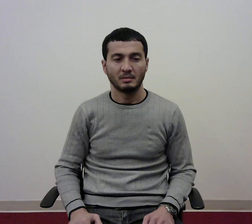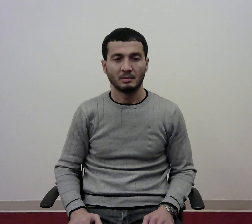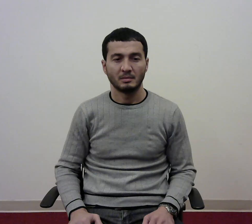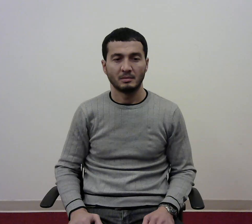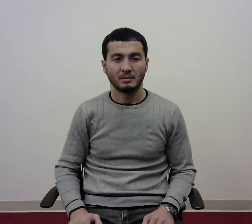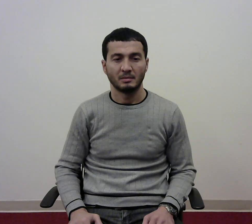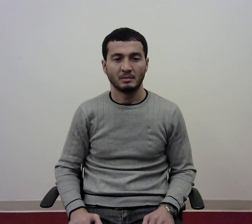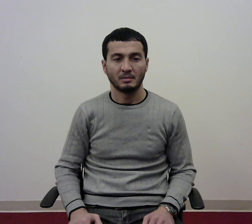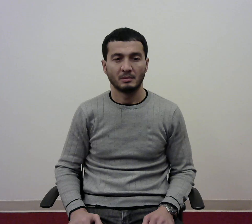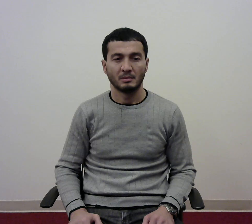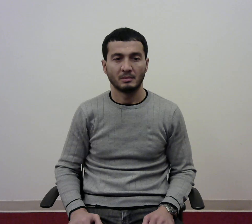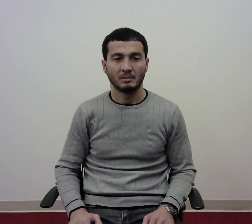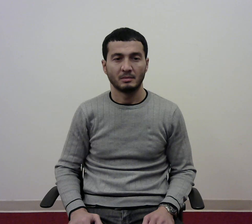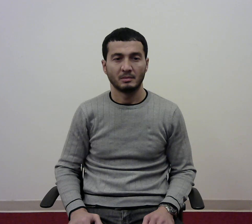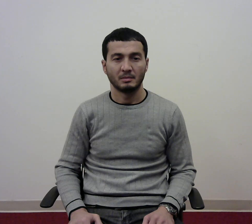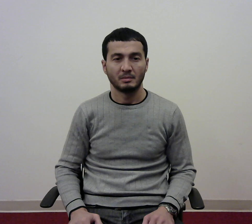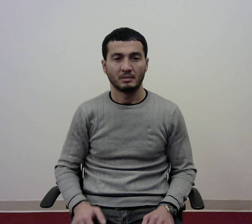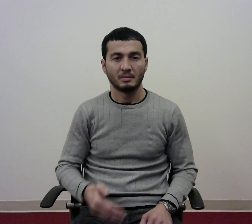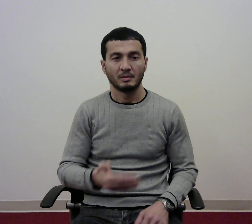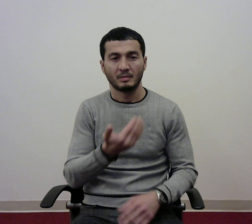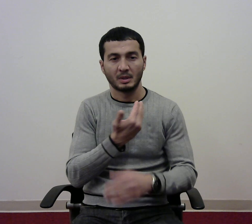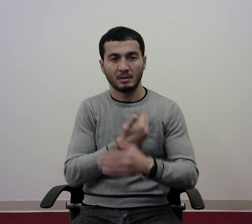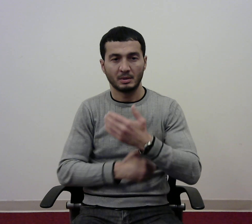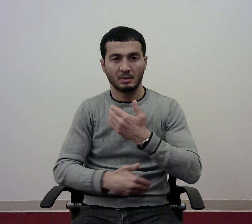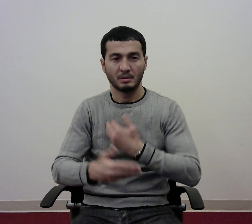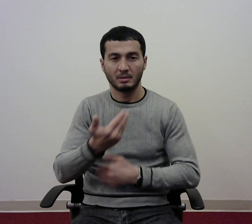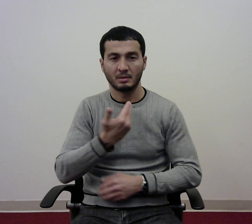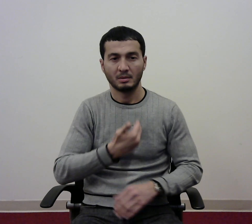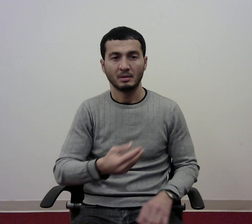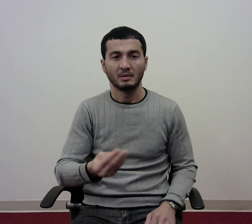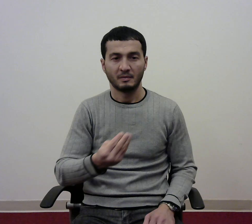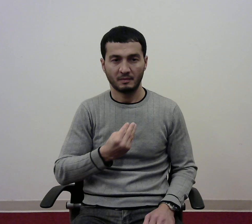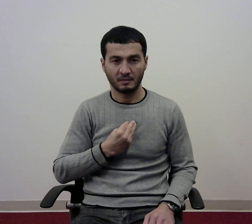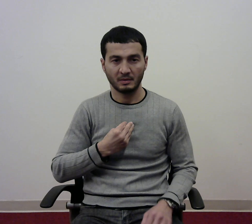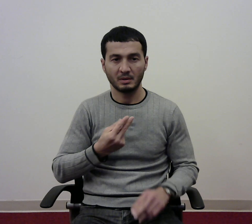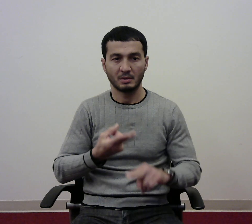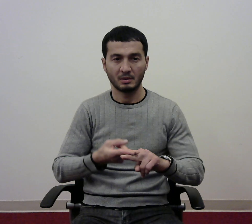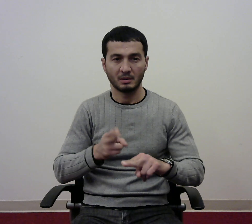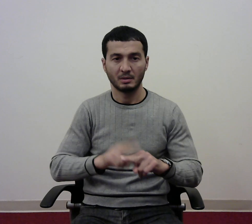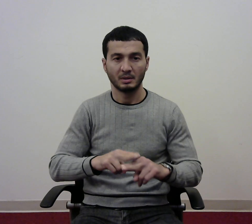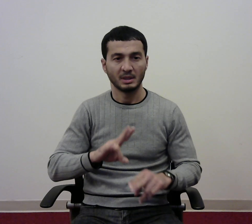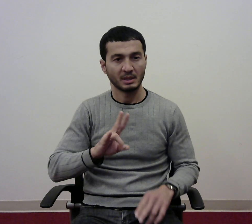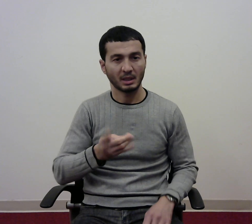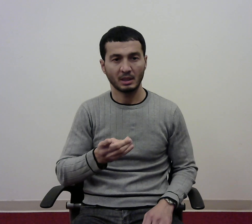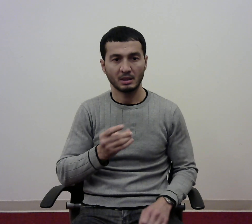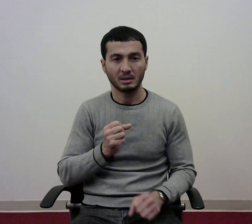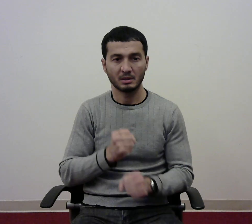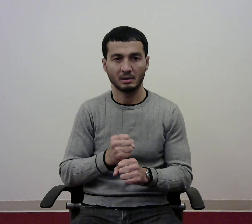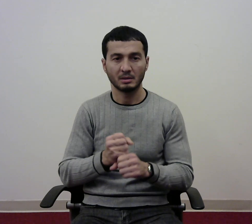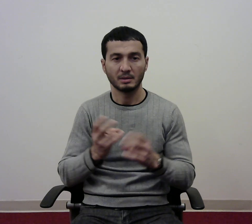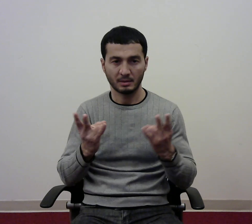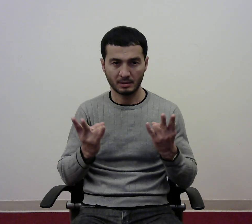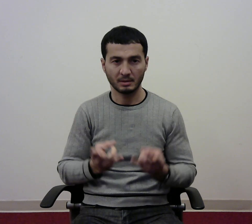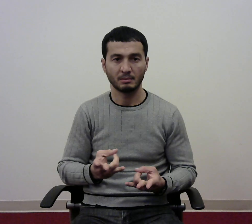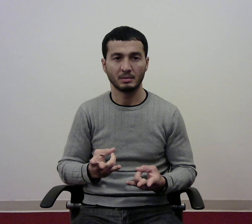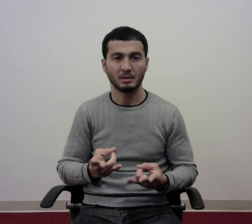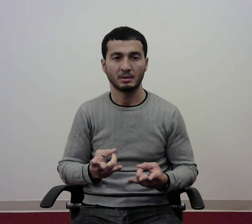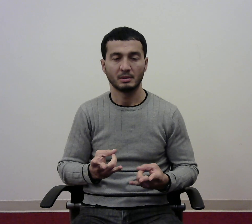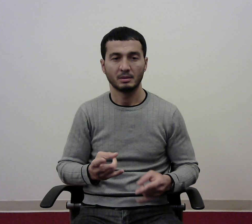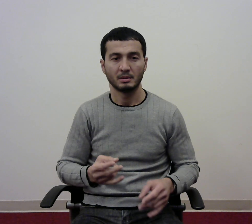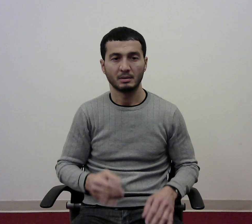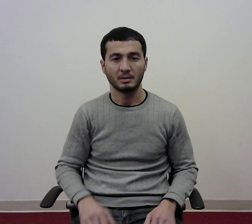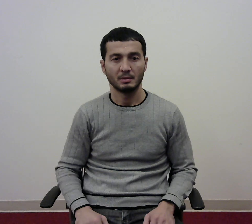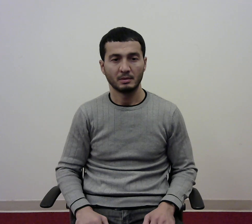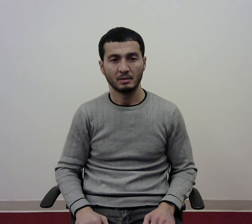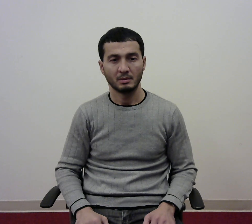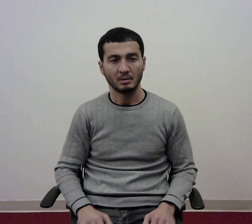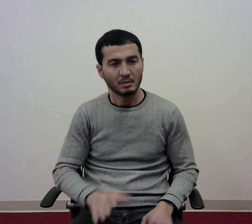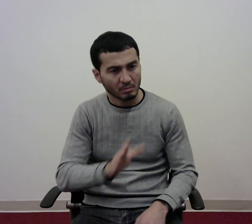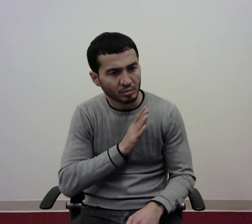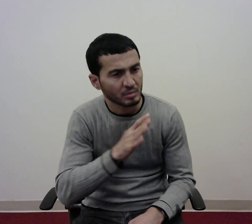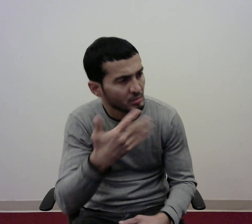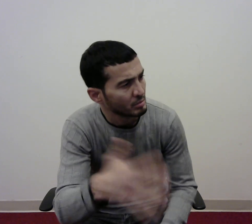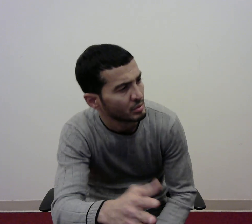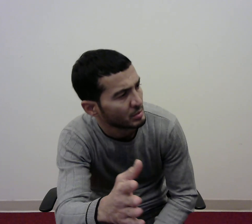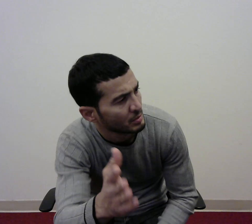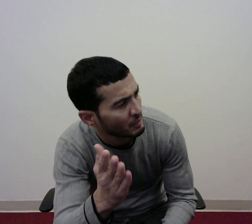Əlilliyin təyin olunması üçün nə etmək lazımdır?